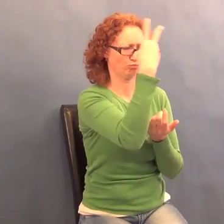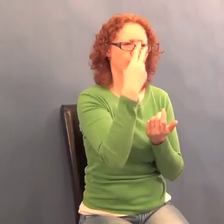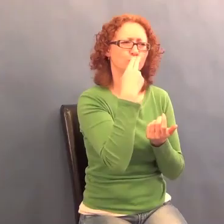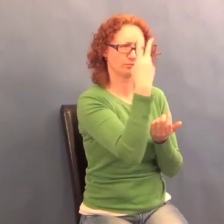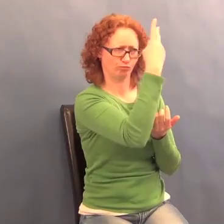Dwa albo jeden, dwa.